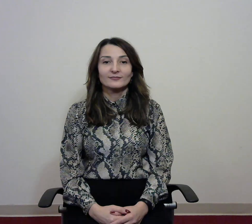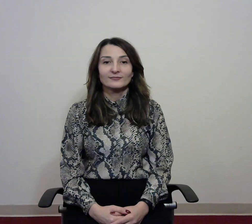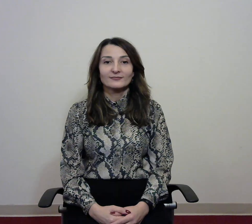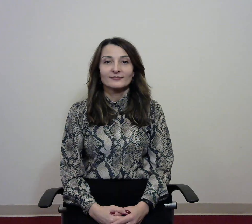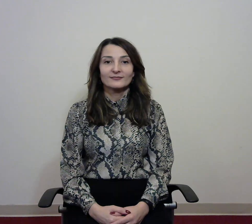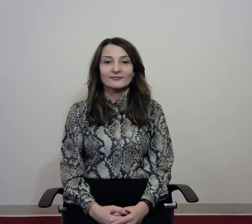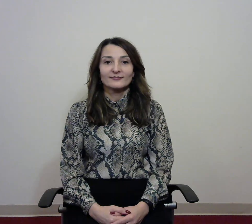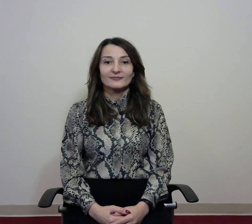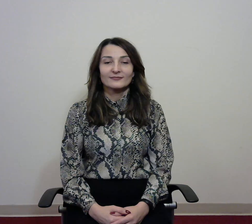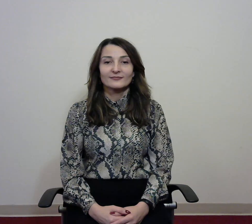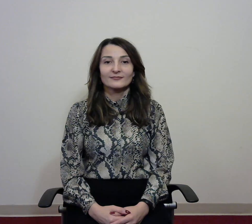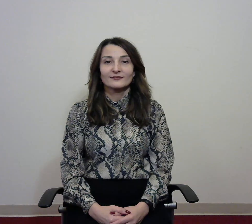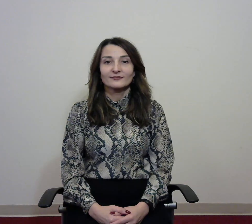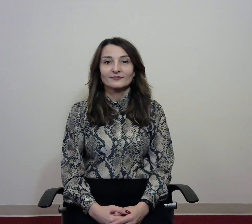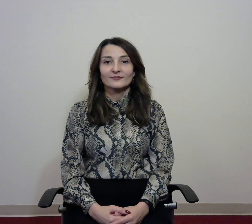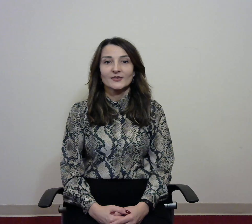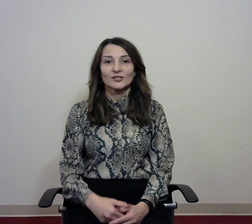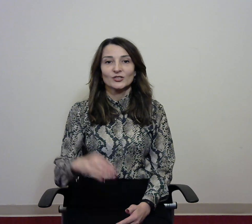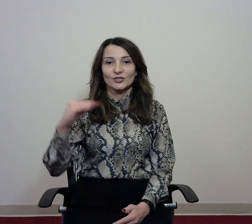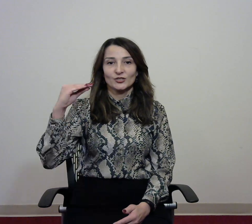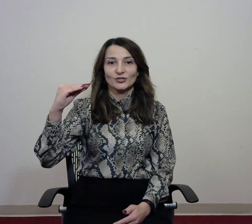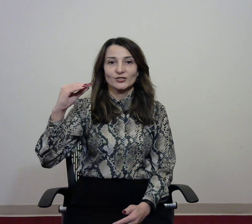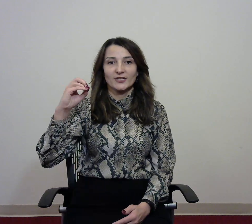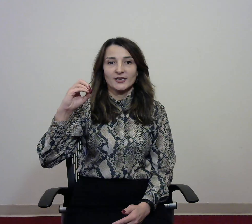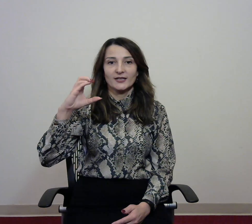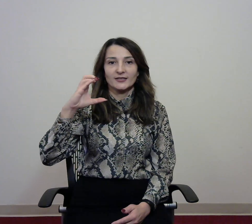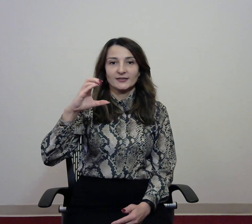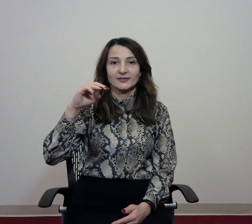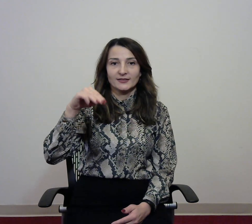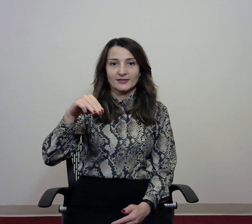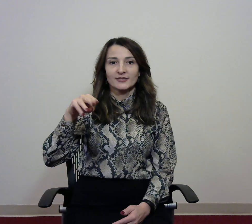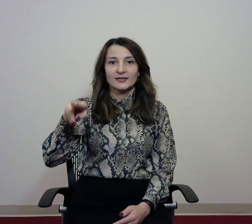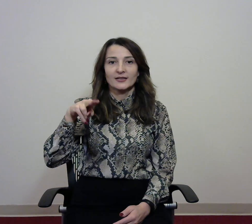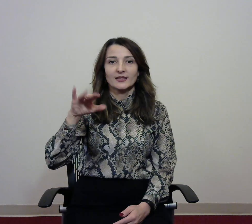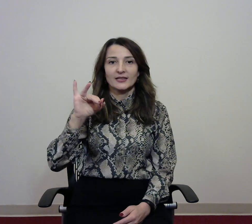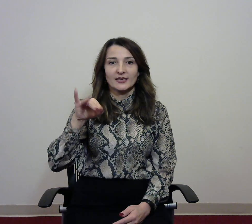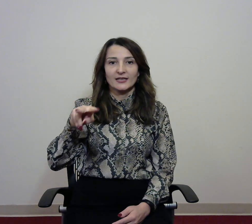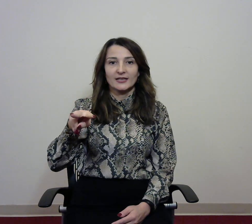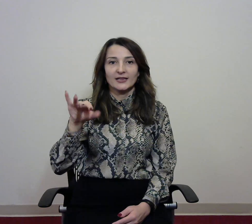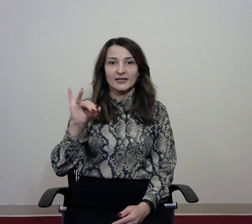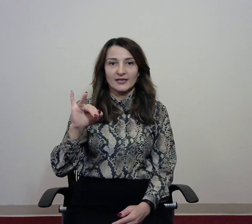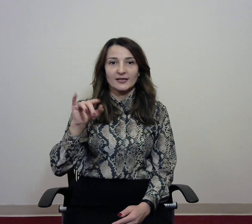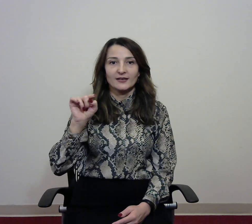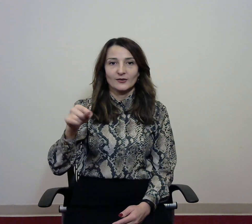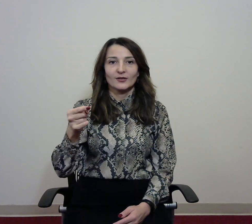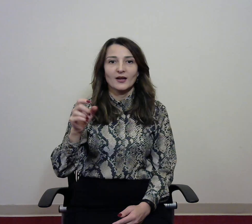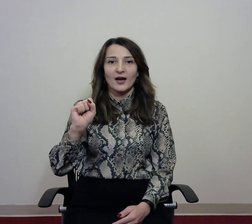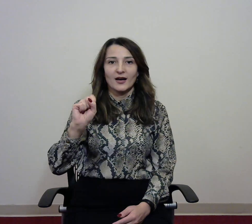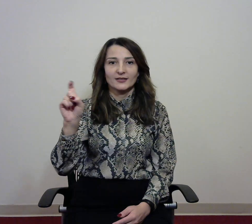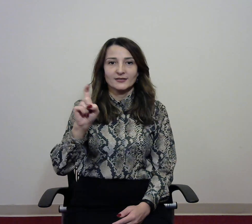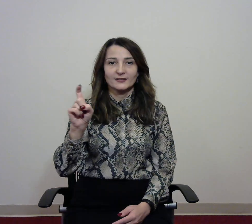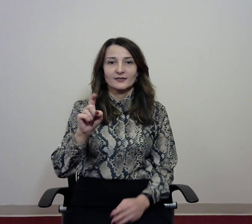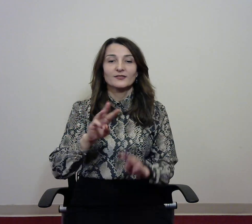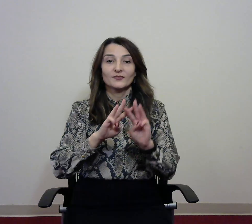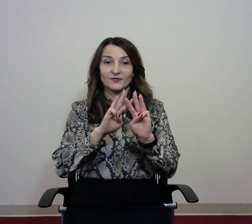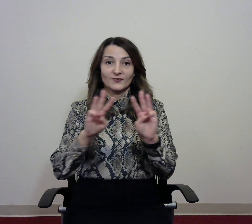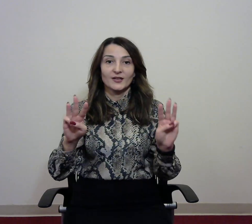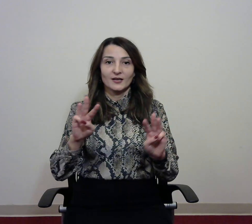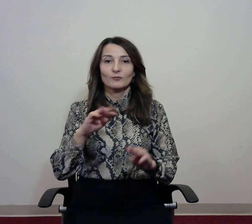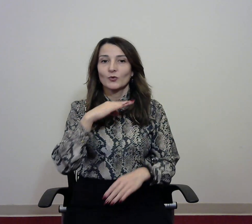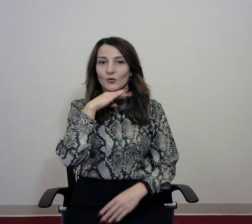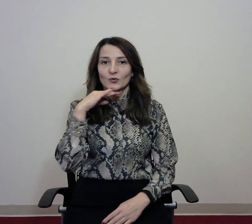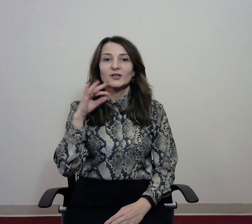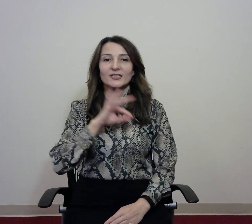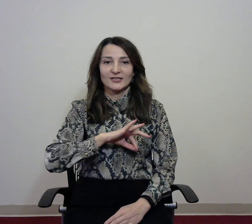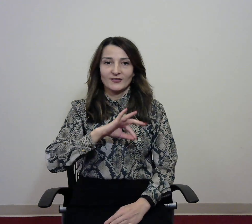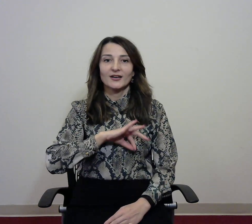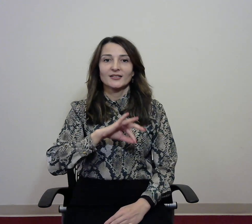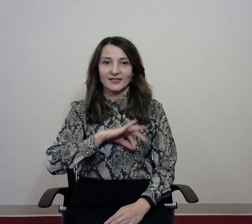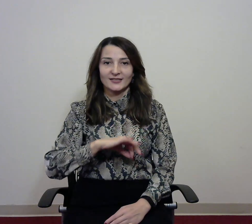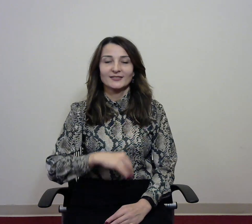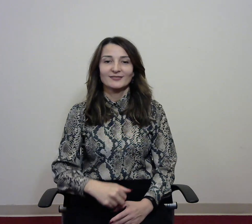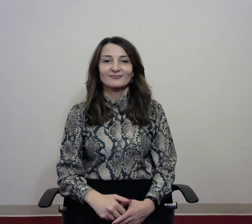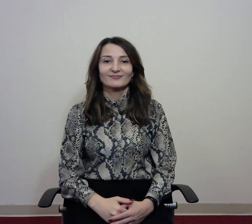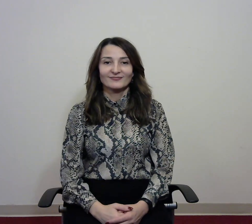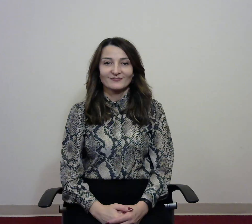Jestdili.az saytı çox faydalıdır